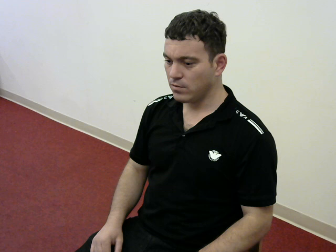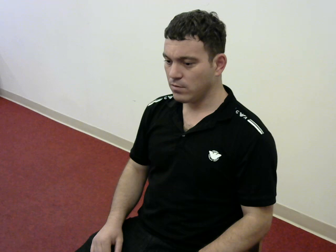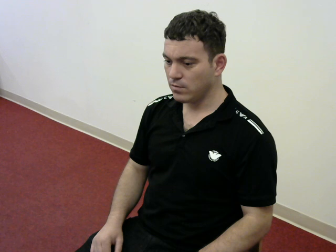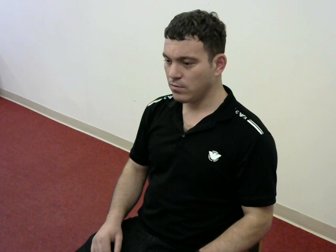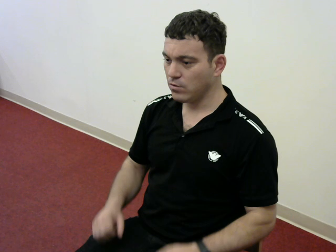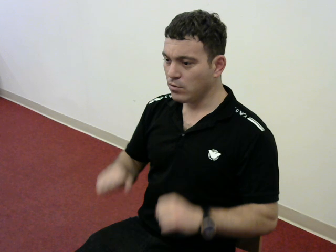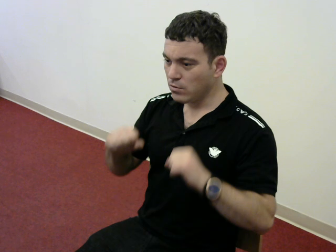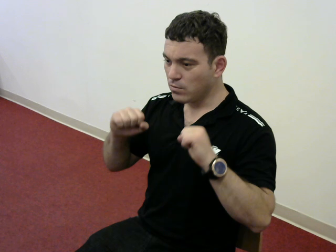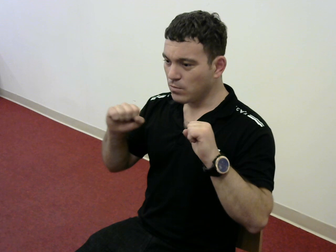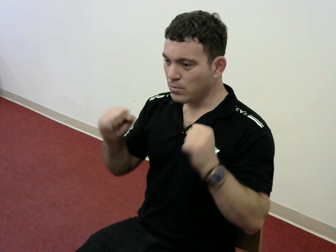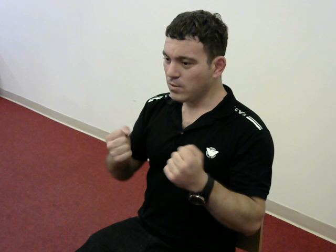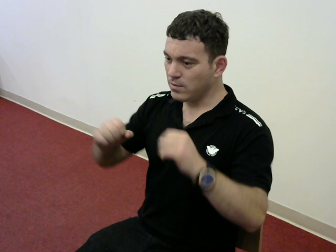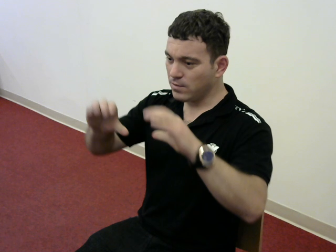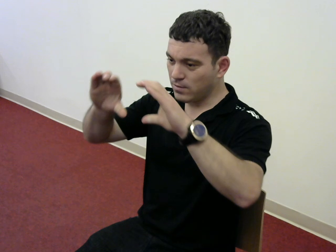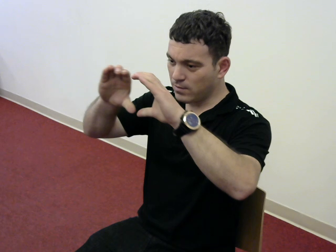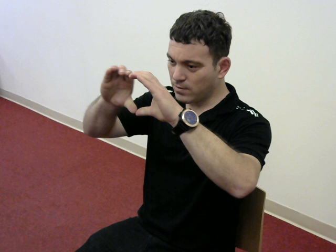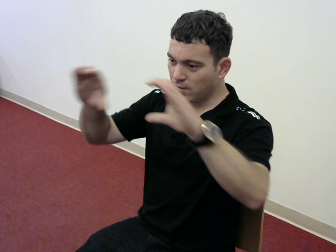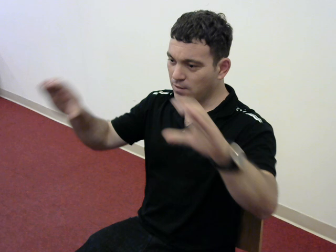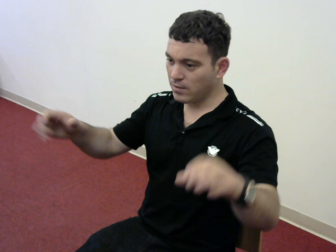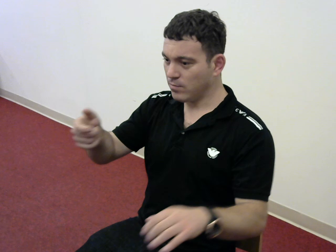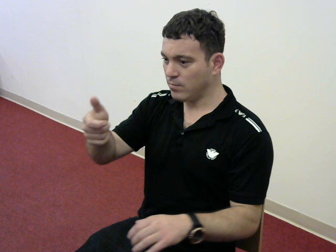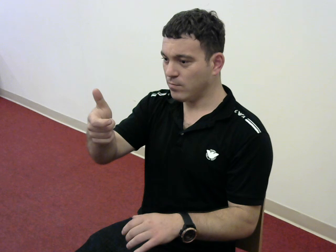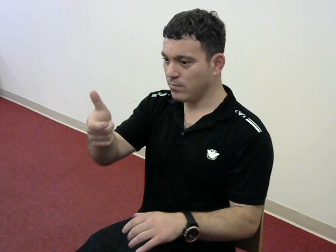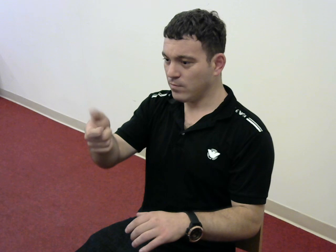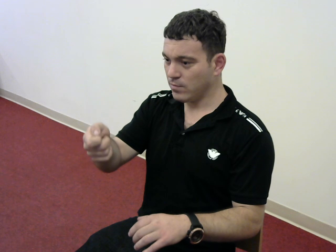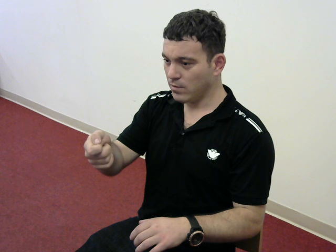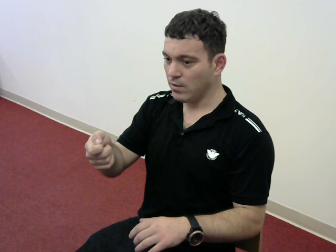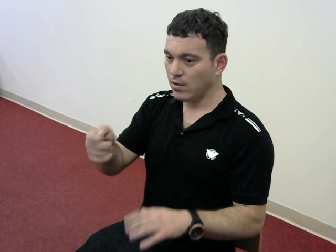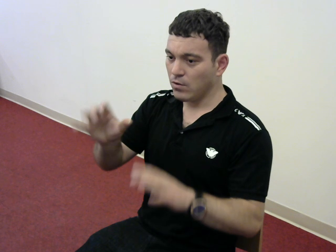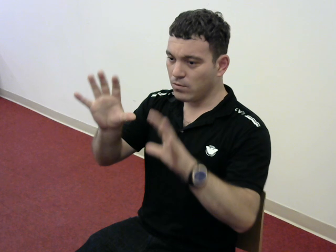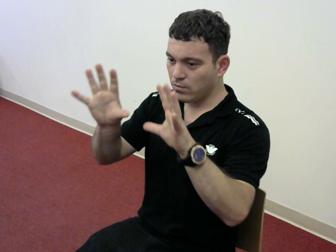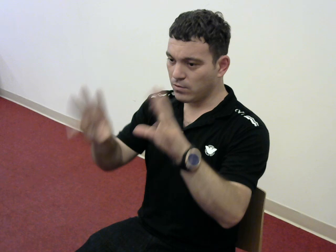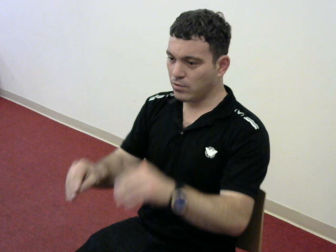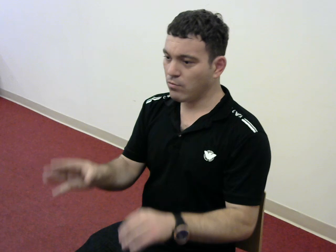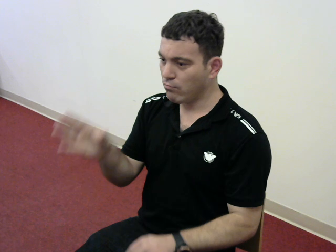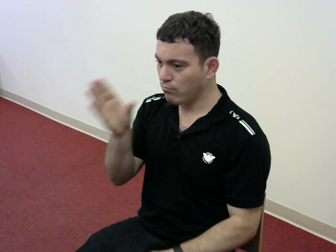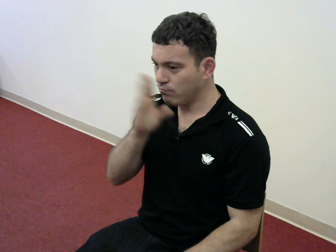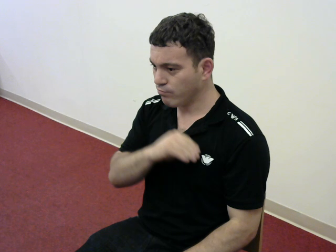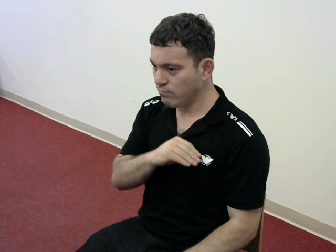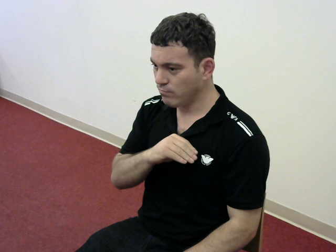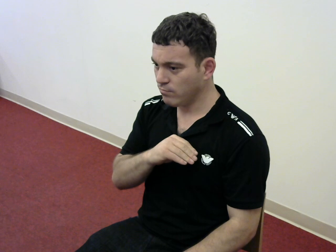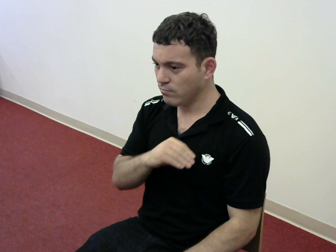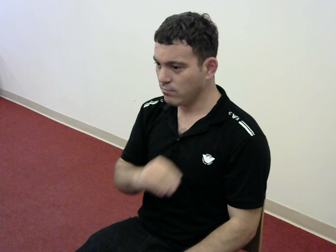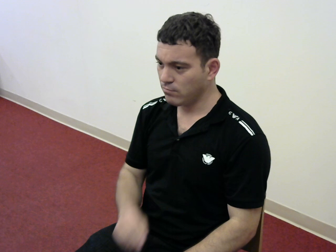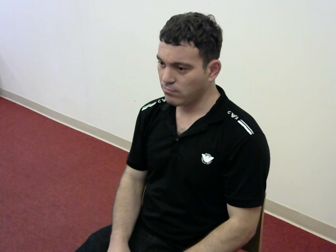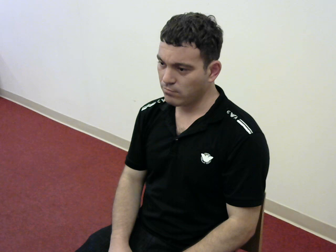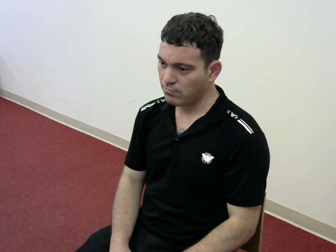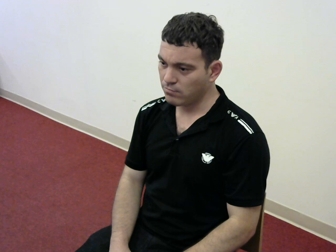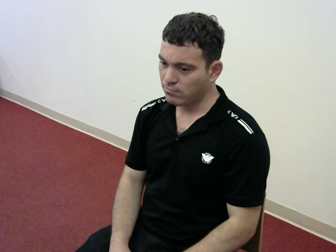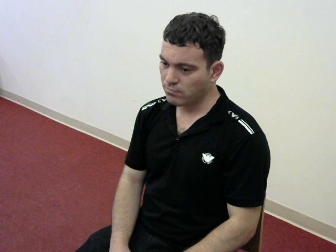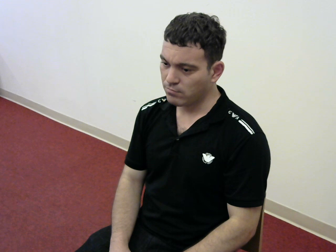Kondisioneri söndürə bilərsinizmi?